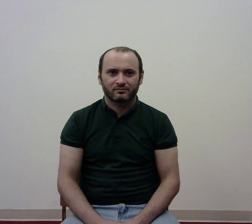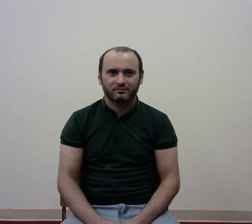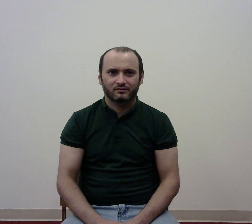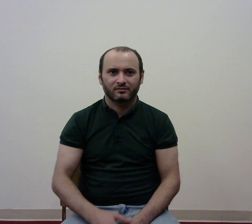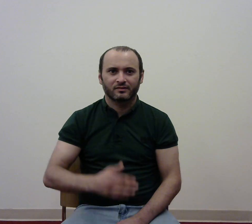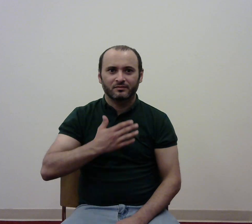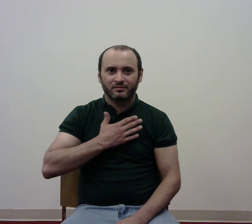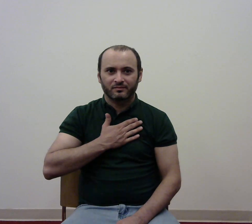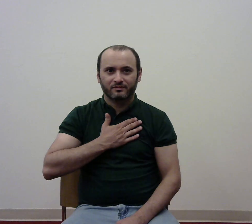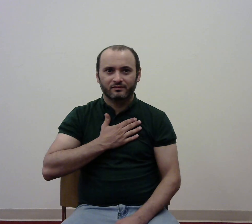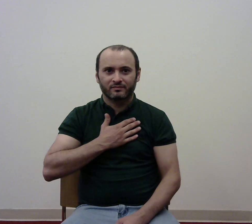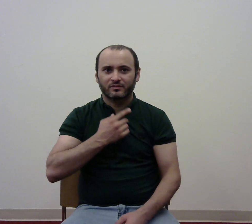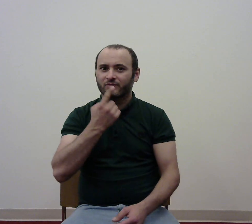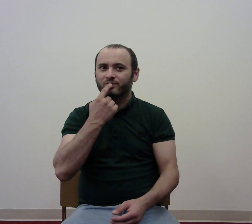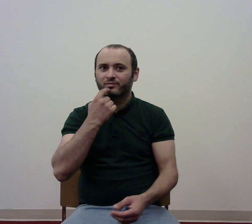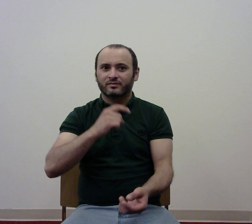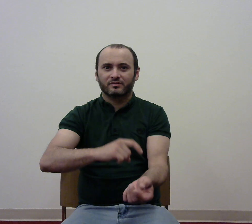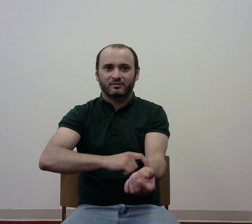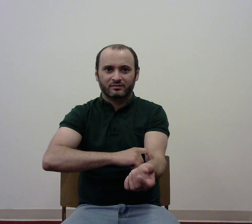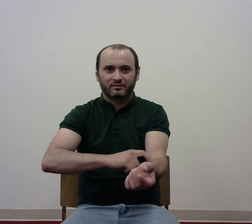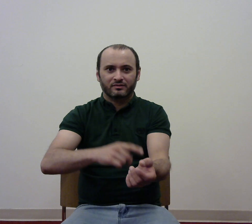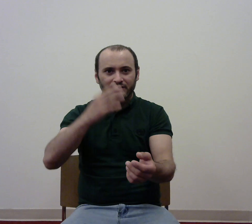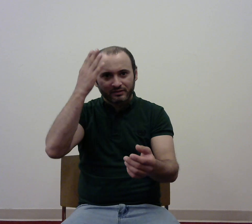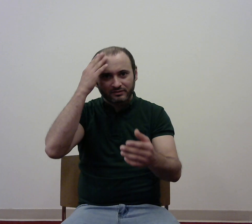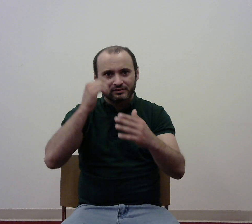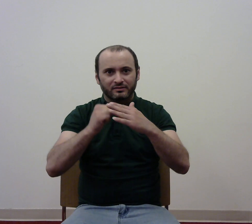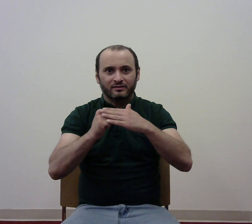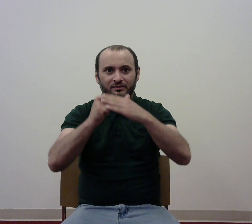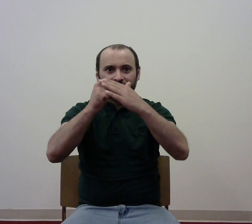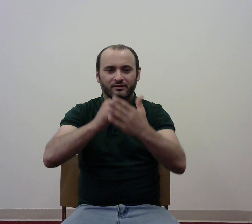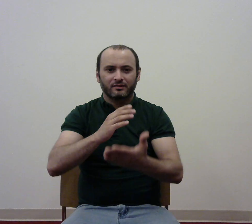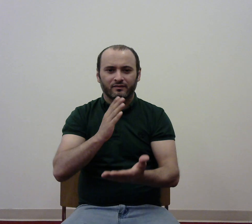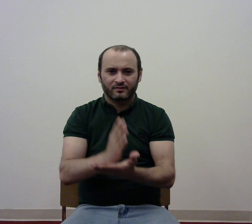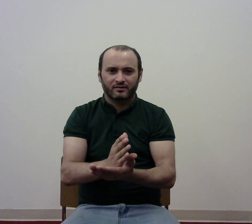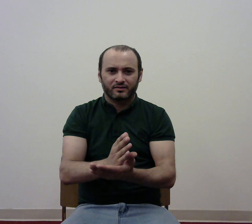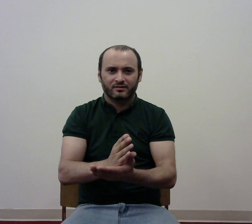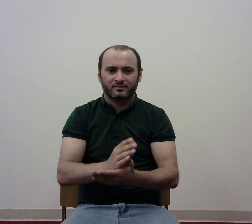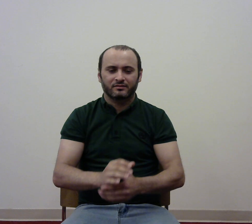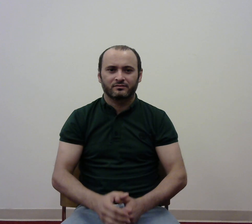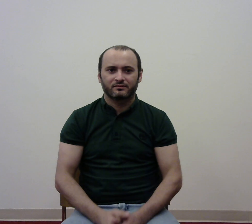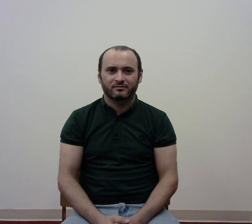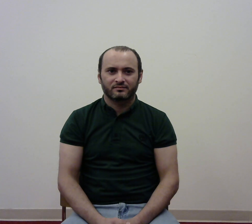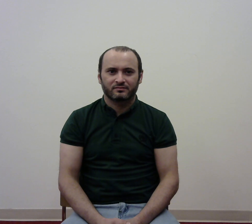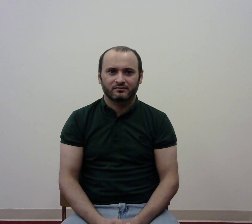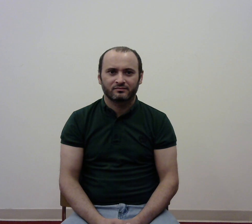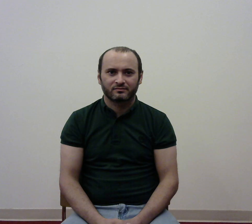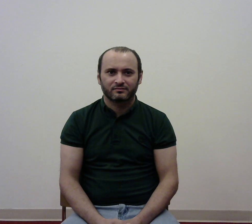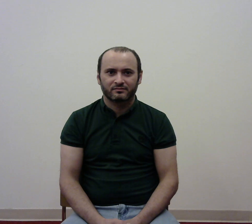Mənim qan təzyiqim var